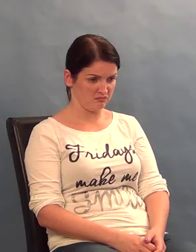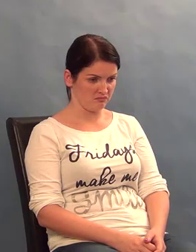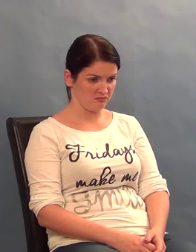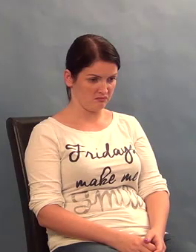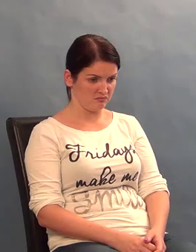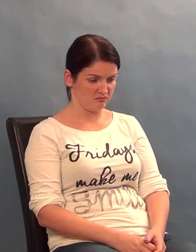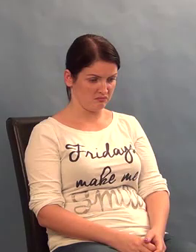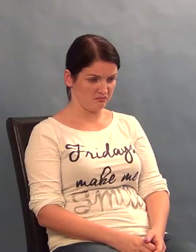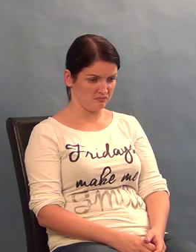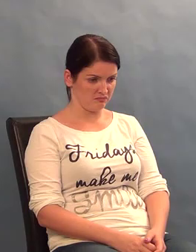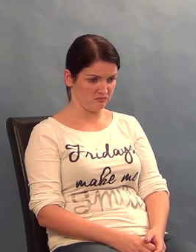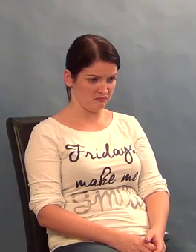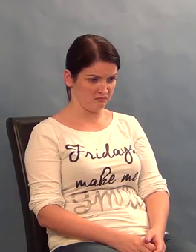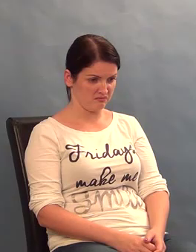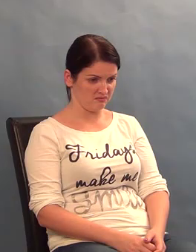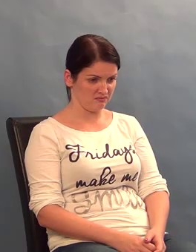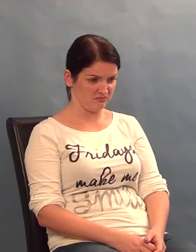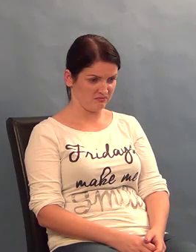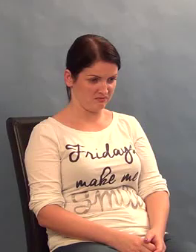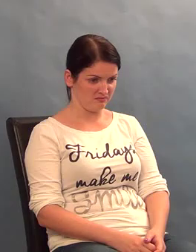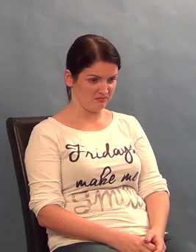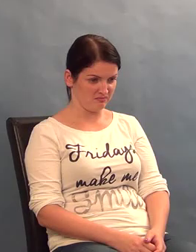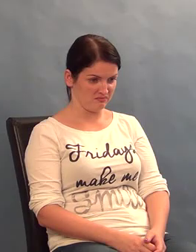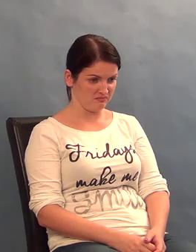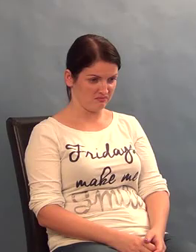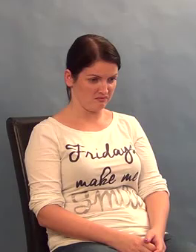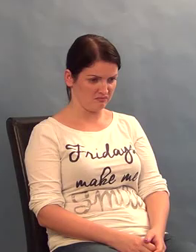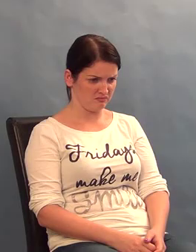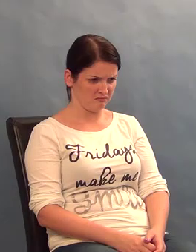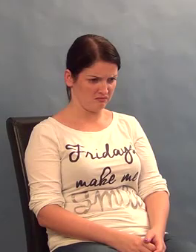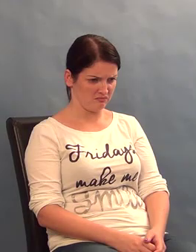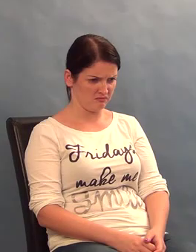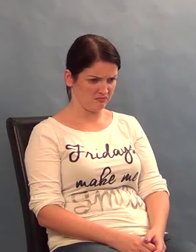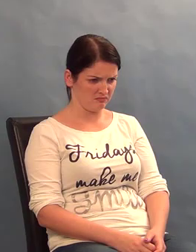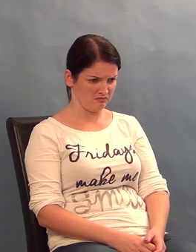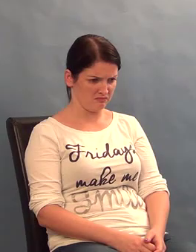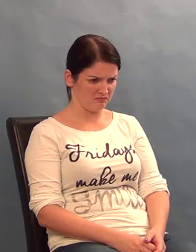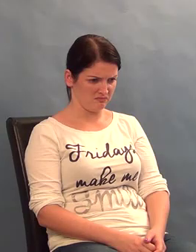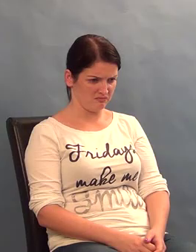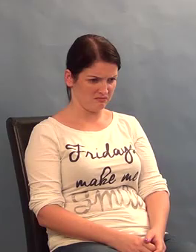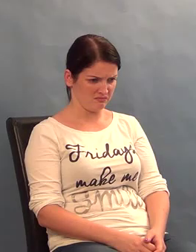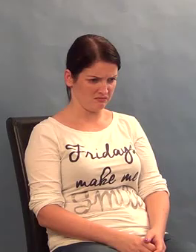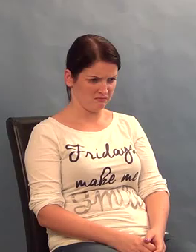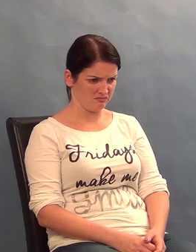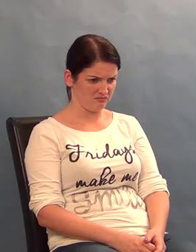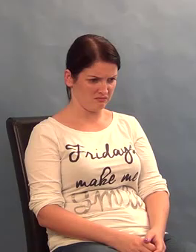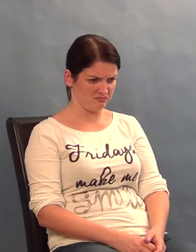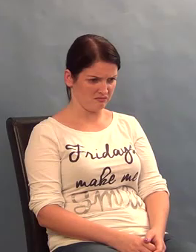Ja widzę, że to dla ludzi, którzy wspinają się po wysokich górach i muszą uważać, żeby nie spaść.